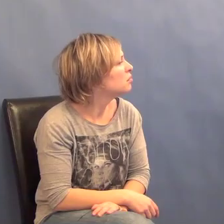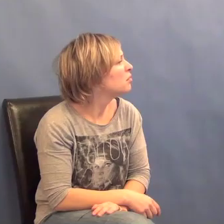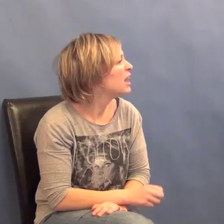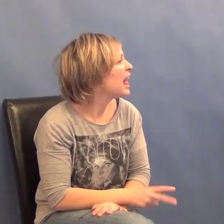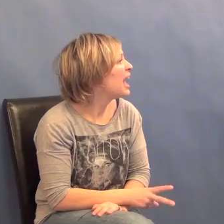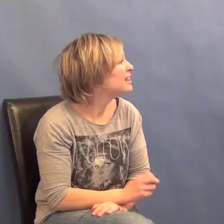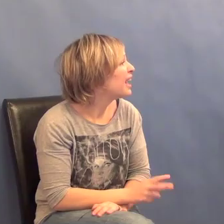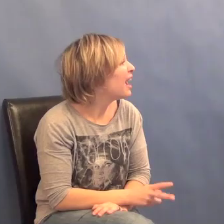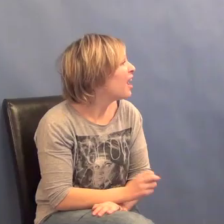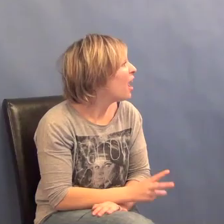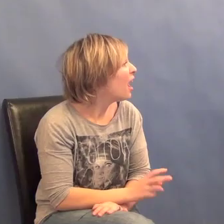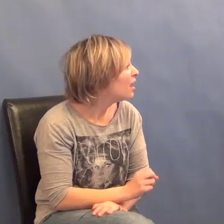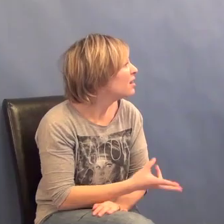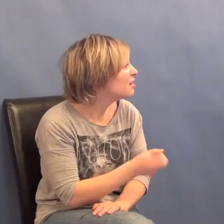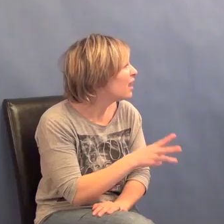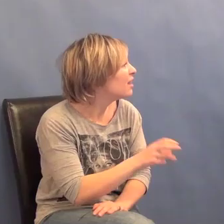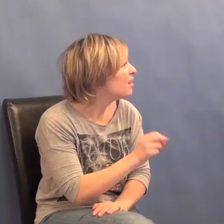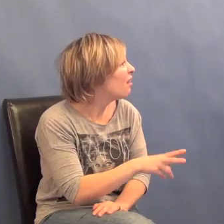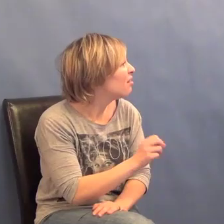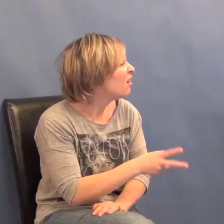Tak, tak, tak.